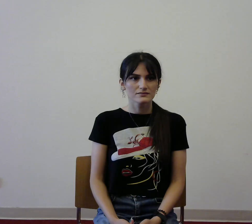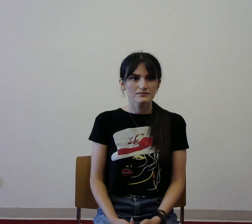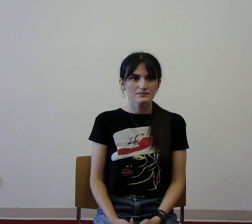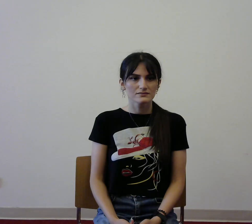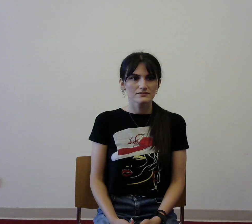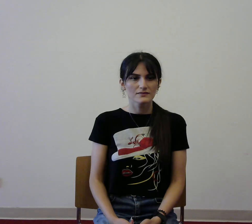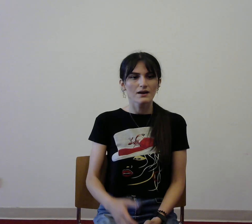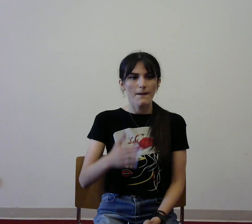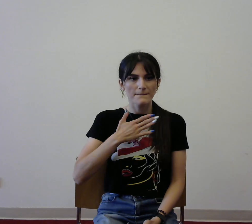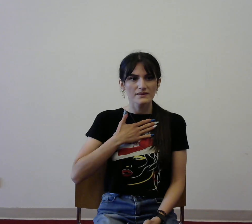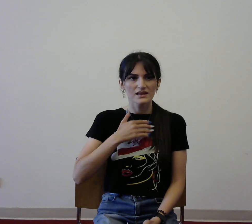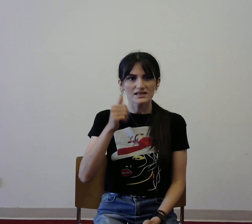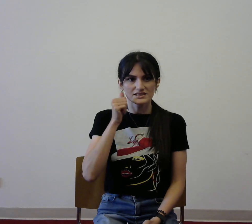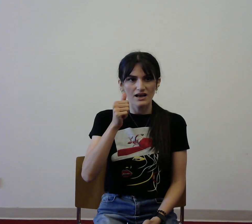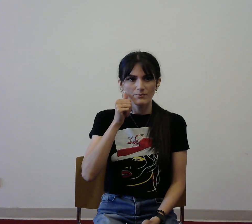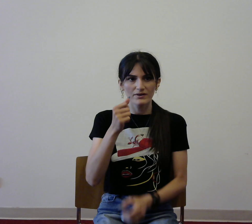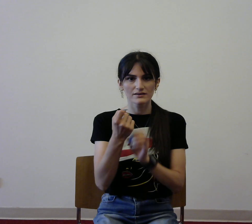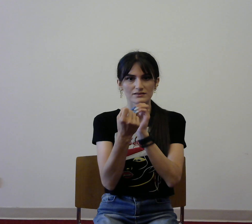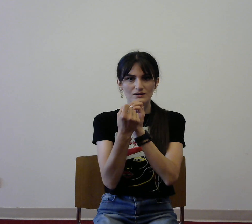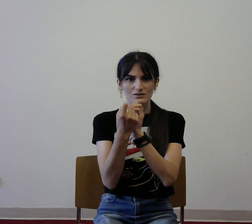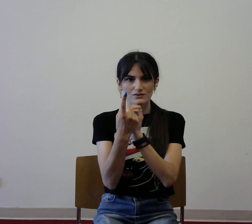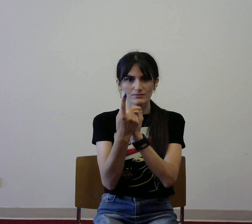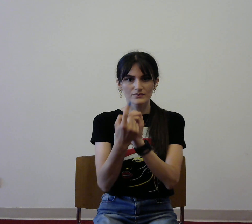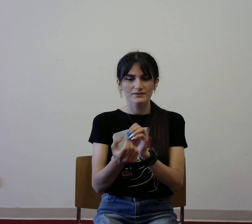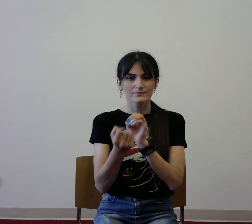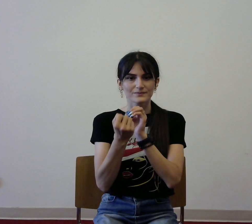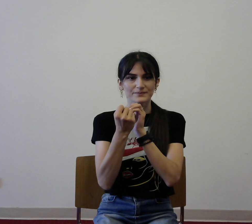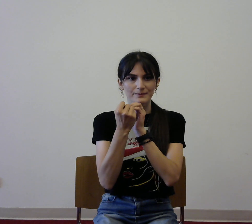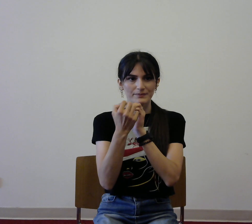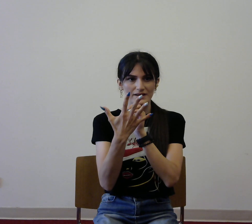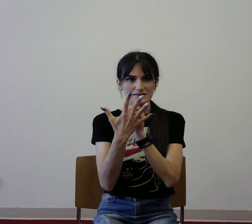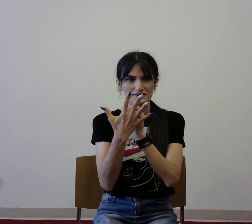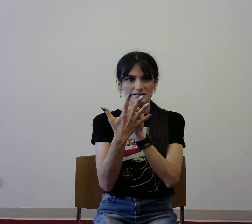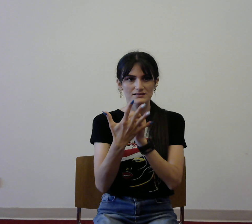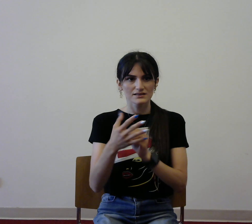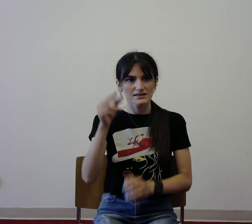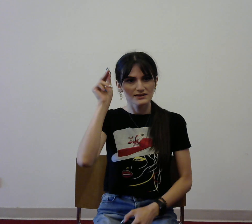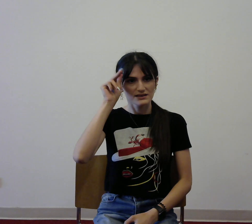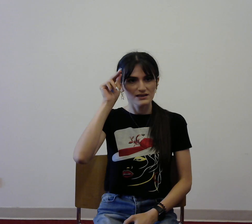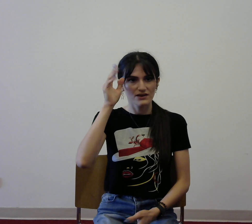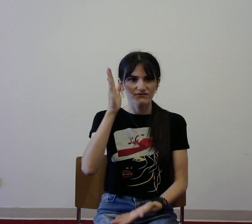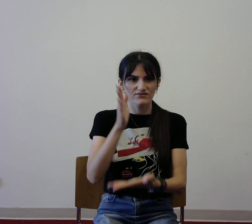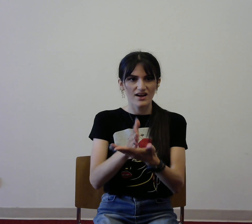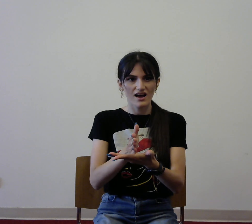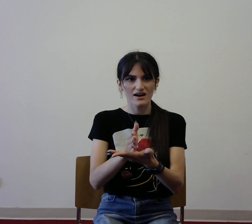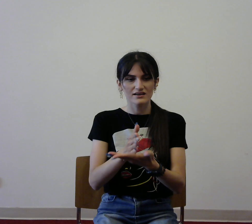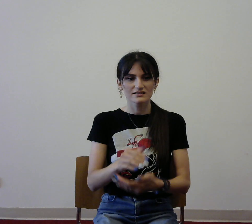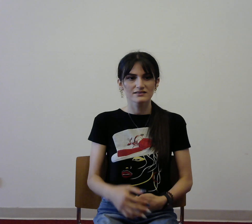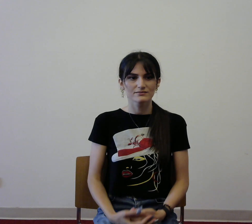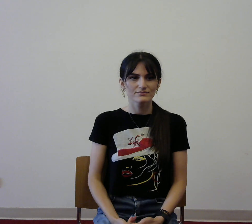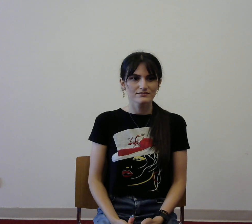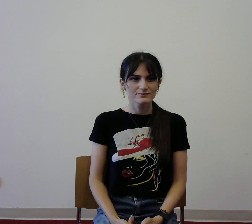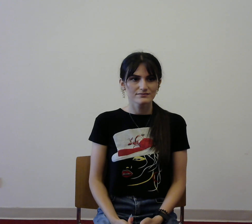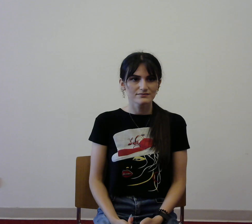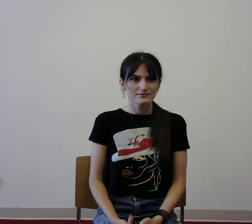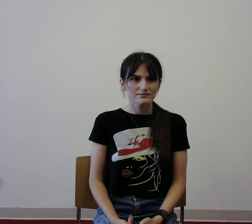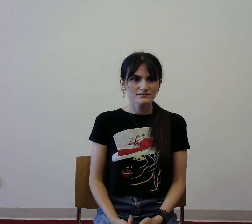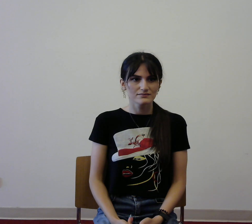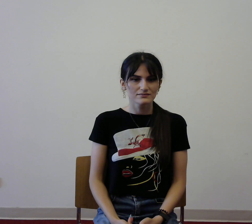Mənim sabah 11:15-də dərsim var